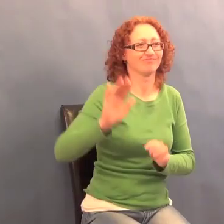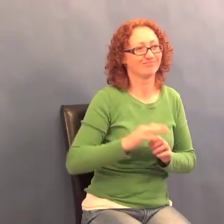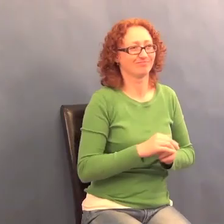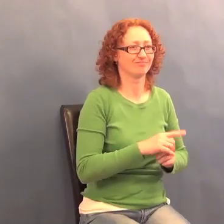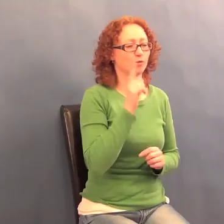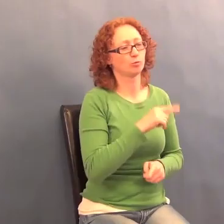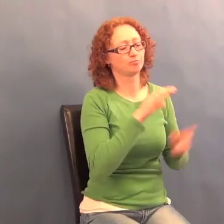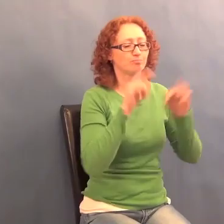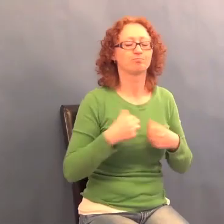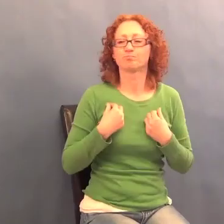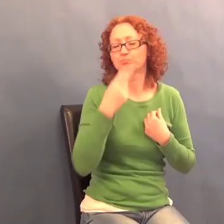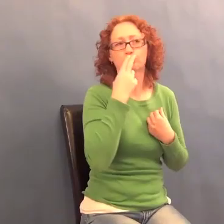Mężczyzna, Charlie Chaplin, idzie i niesie plecak na plecach.